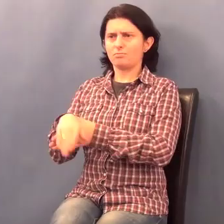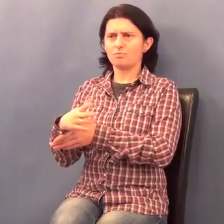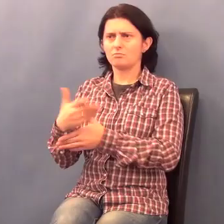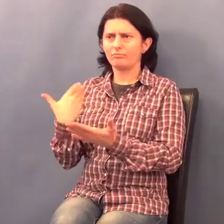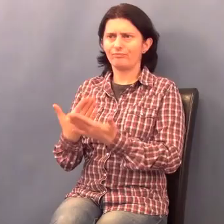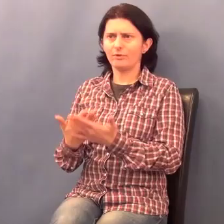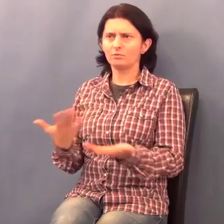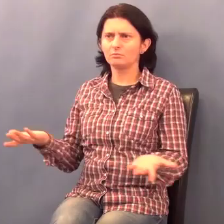Dlaczego?